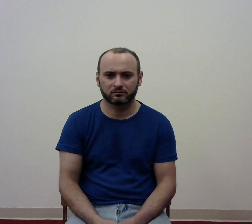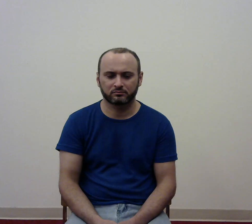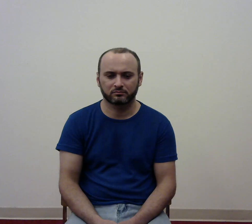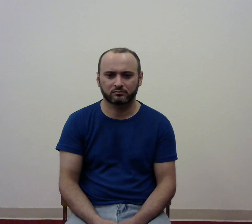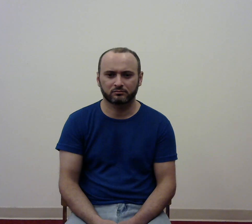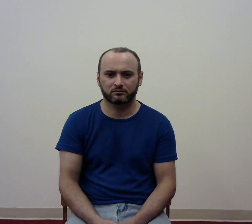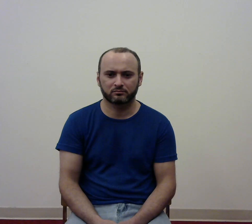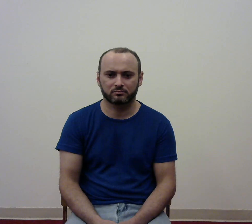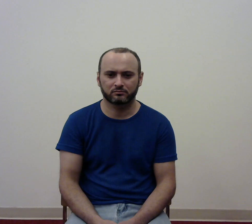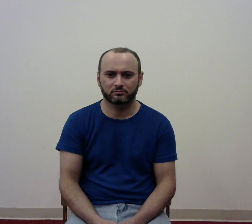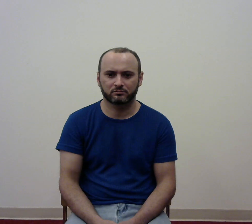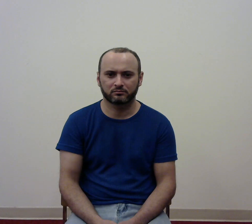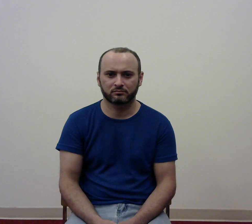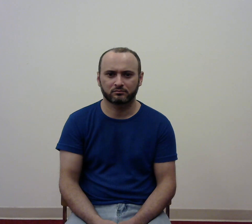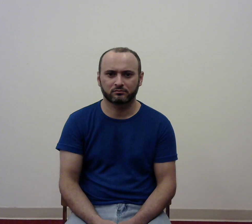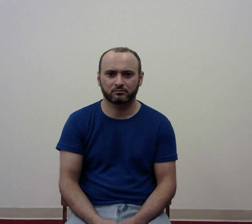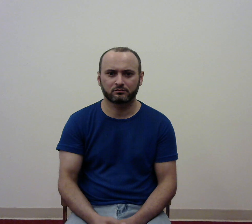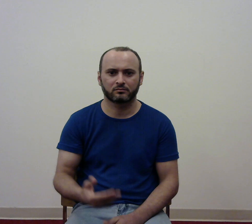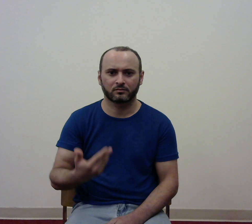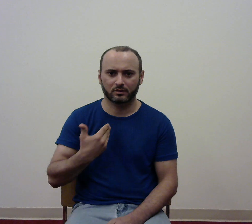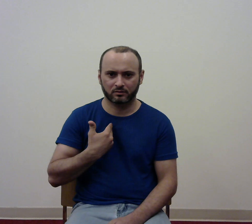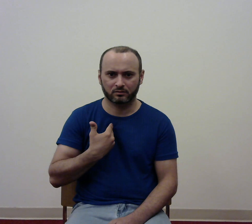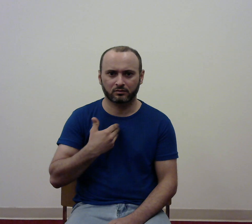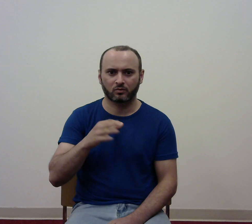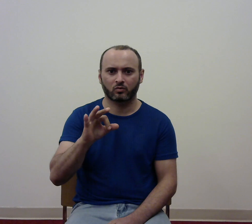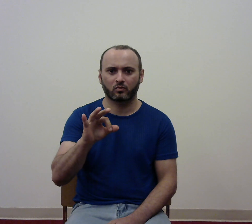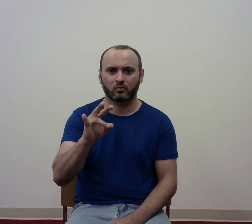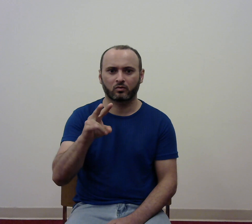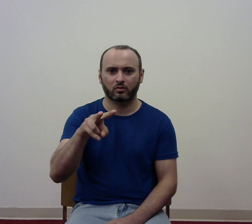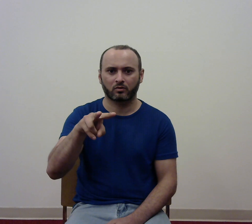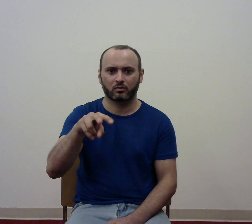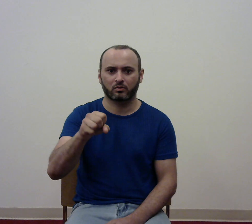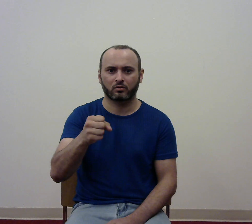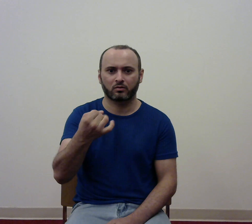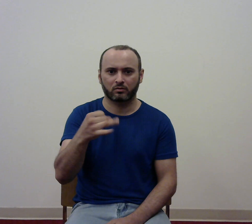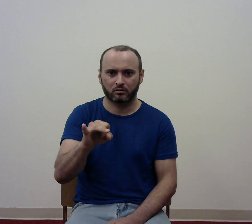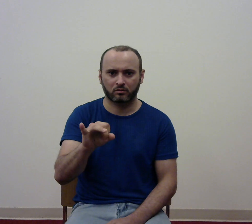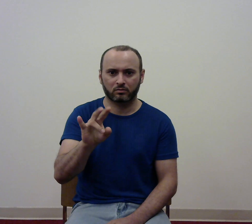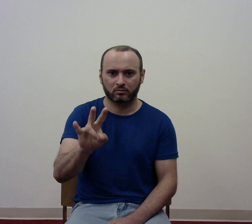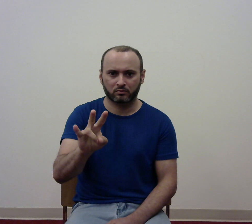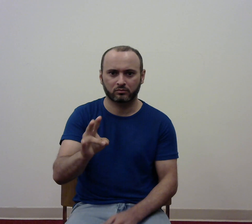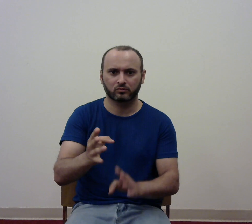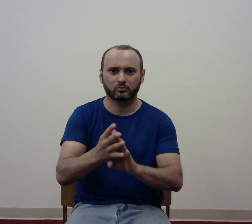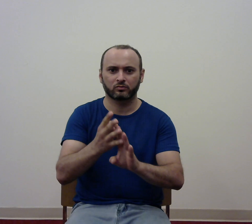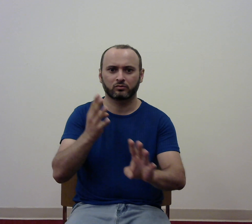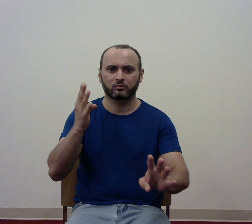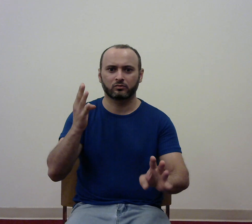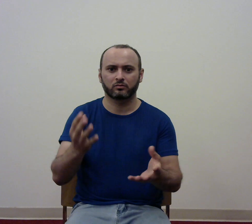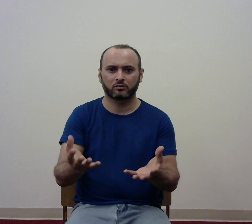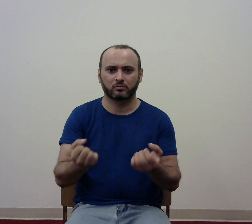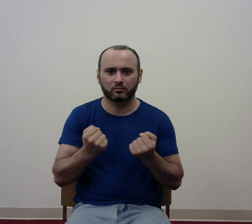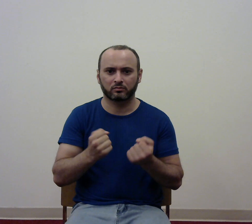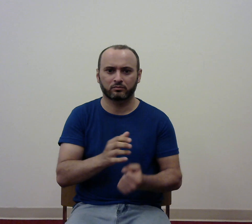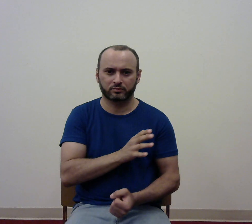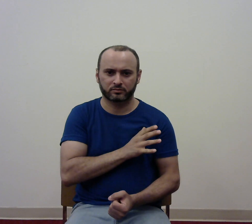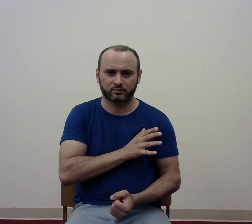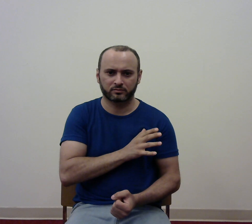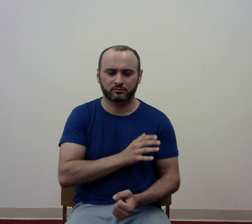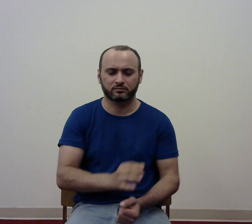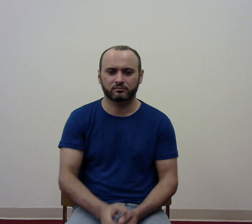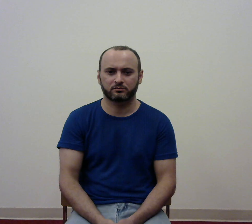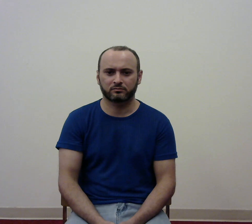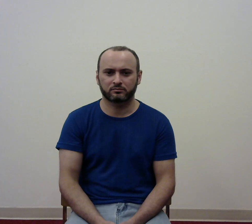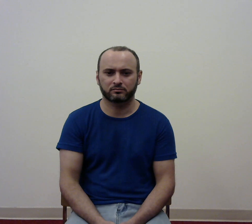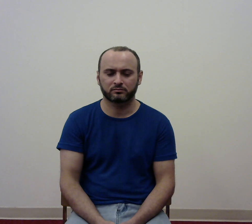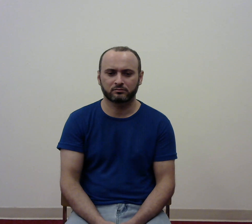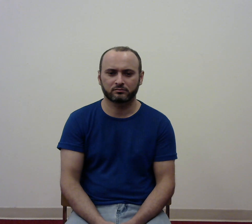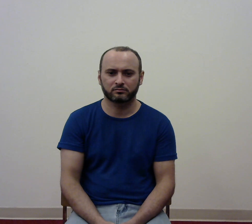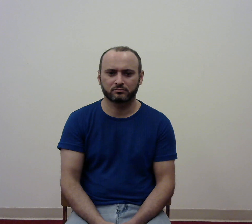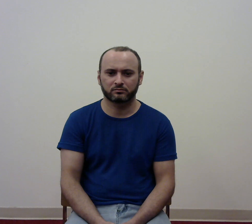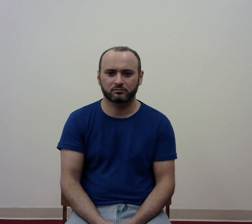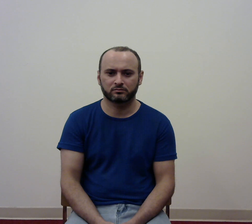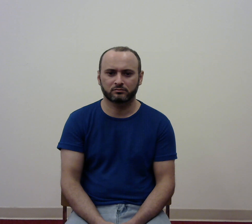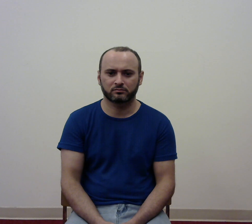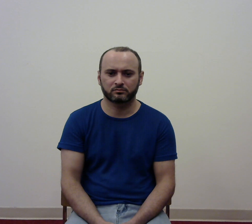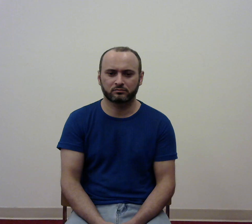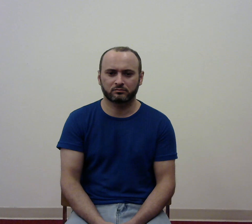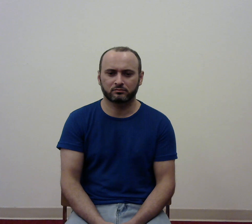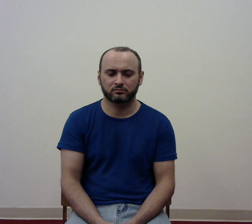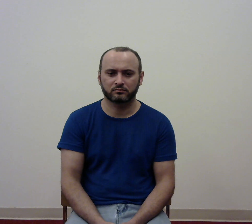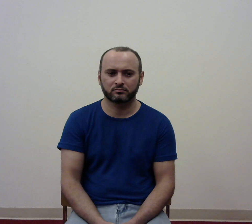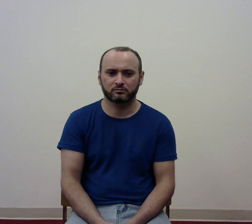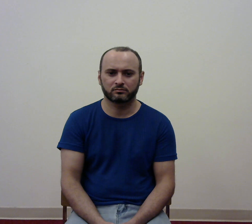Mən onlayn növbə götürmüşəm